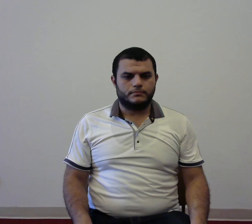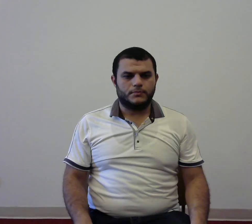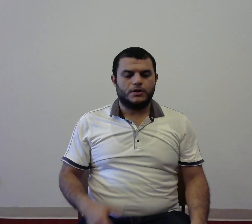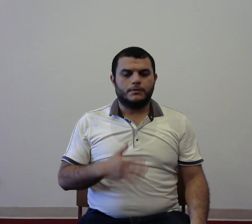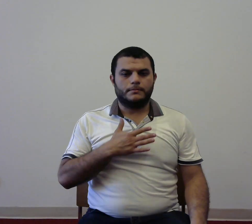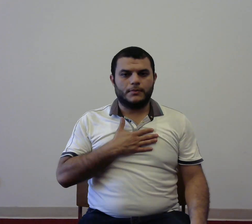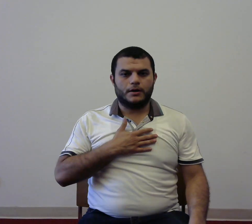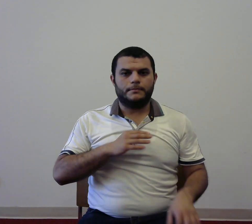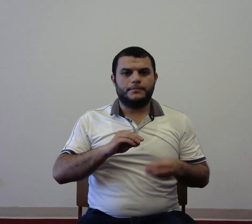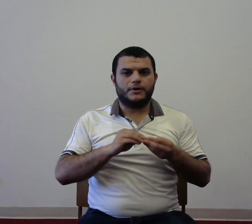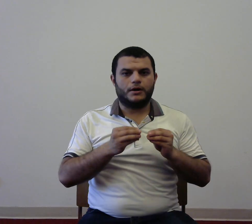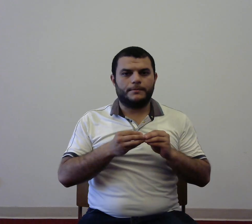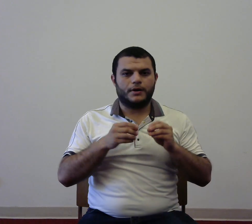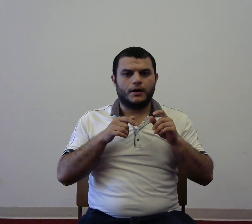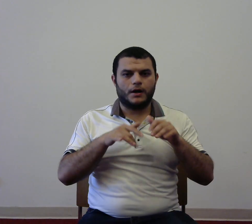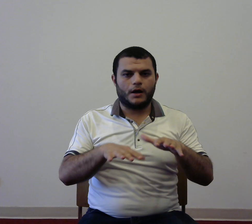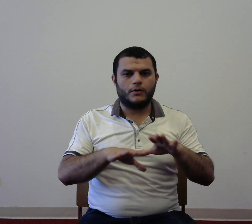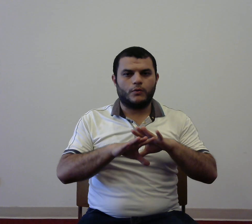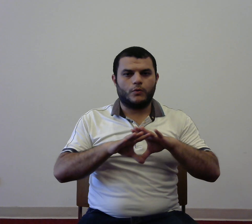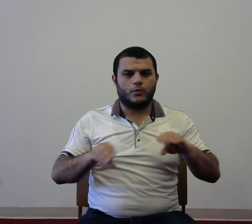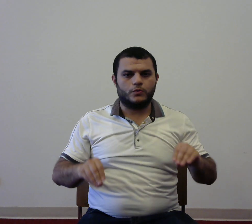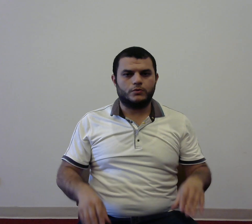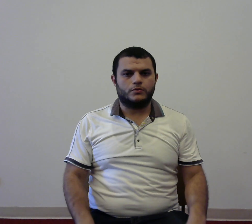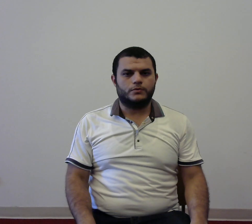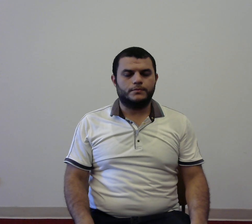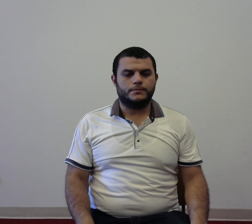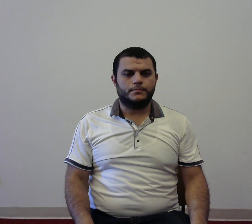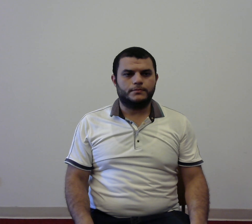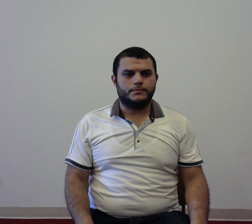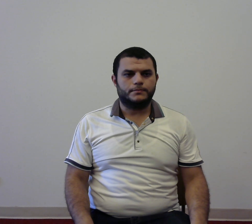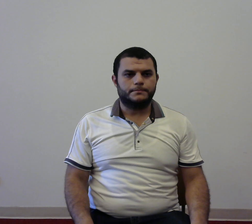Mənim problemim həll olundu